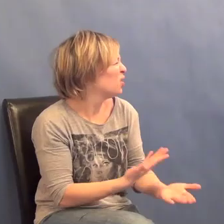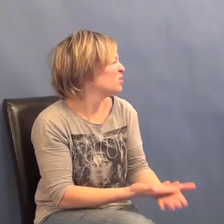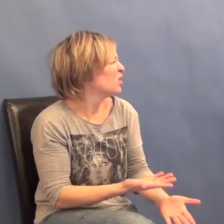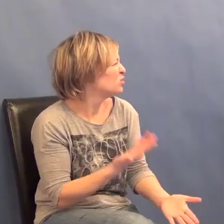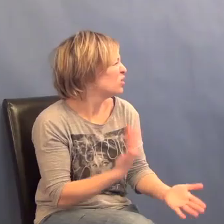Szkoda!